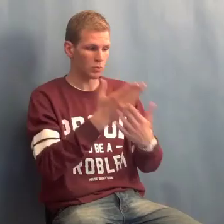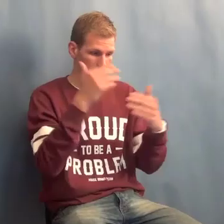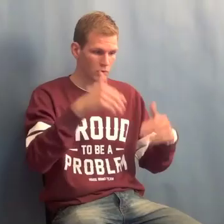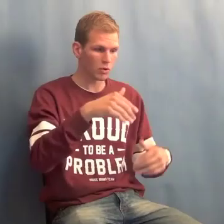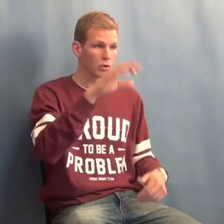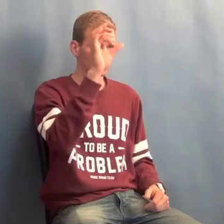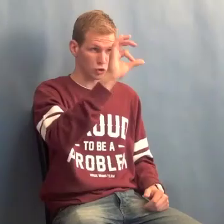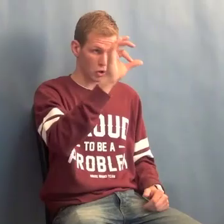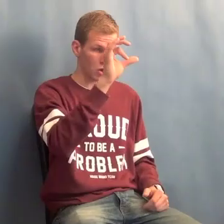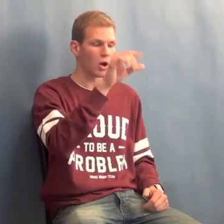Może środa?